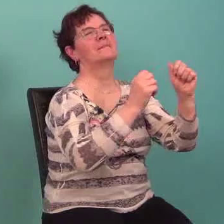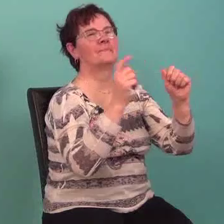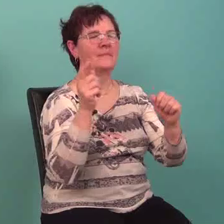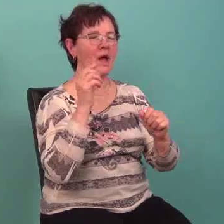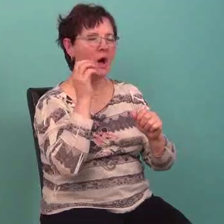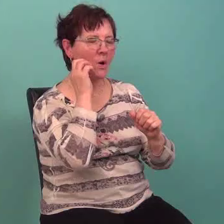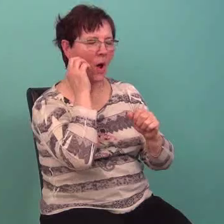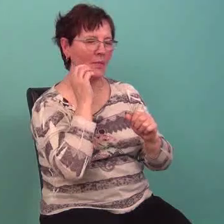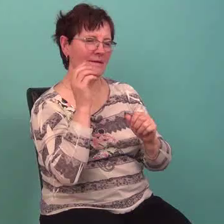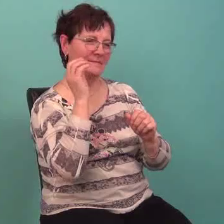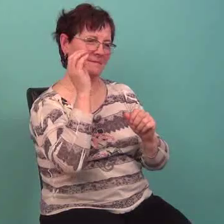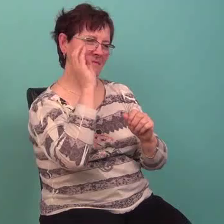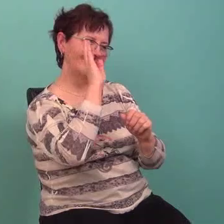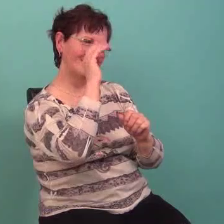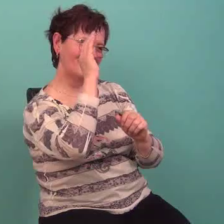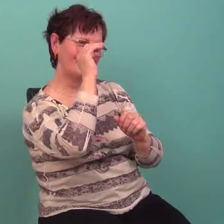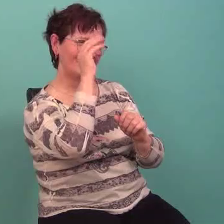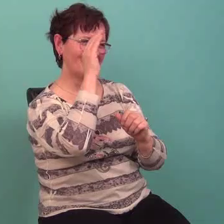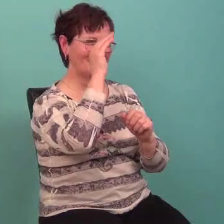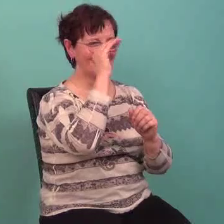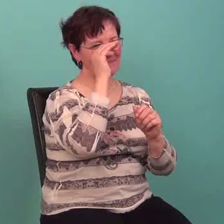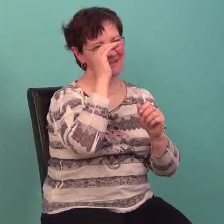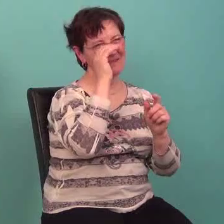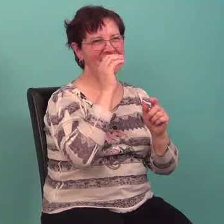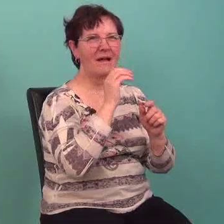Kot macha do niego łapą.